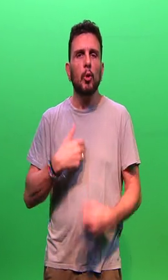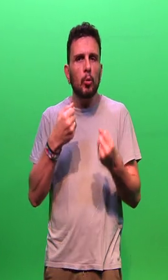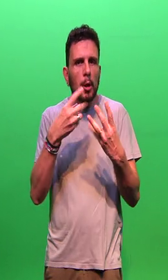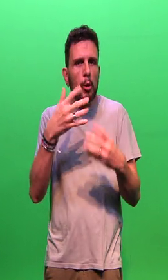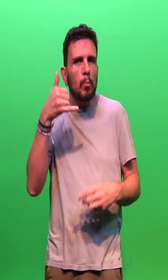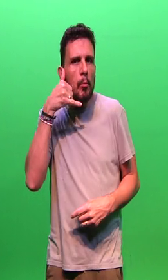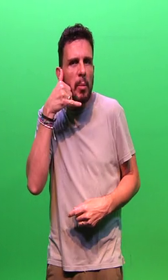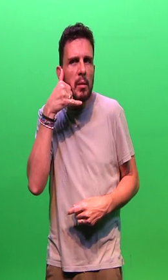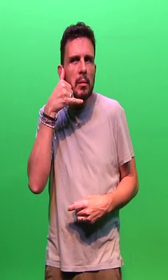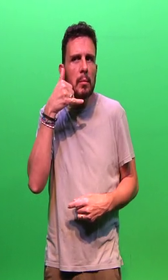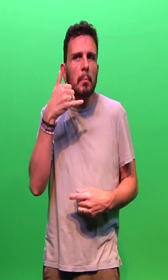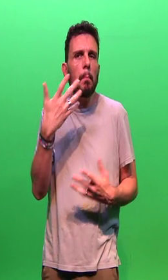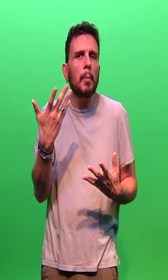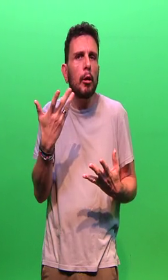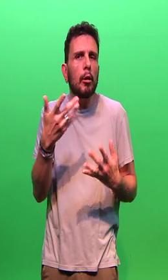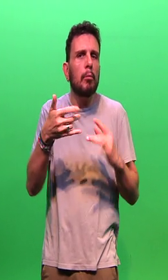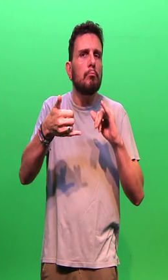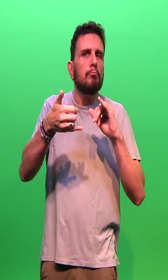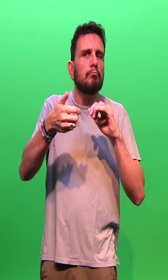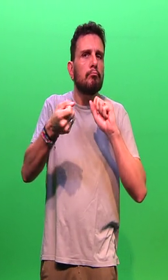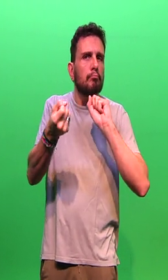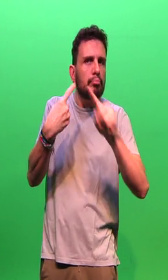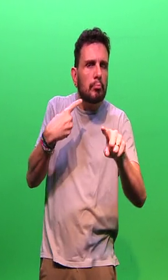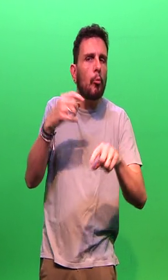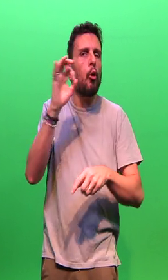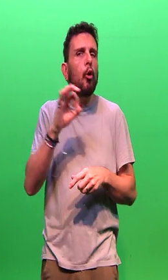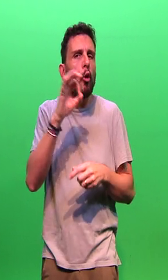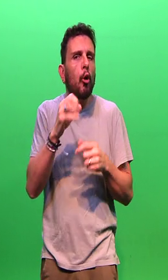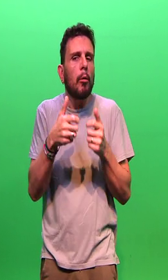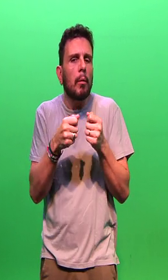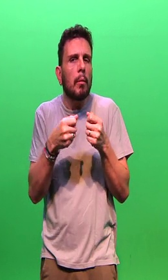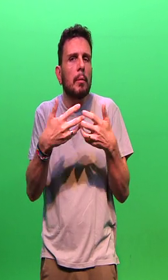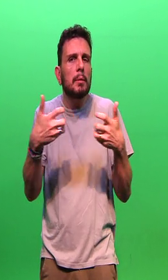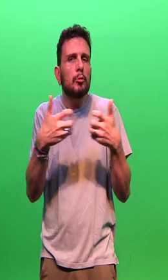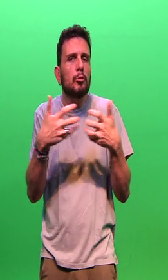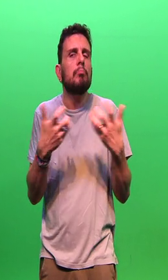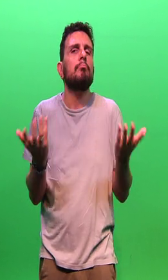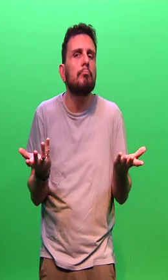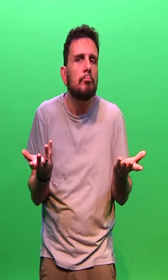El meu número de mòbil? Però em trucareu o m'enviareu un missatge de text?